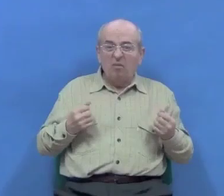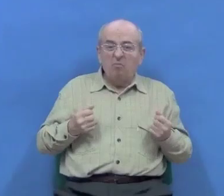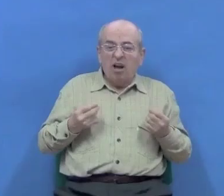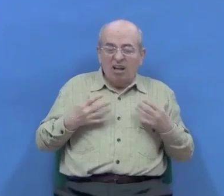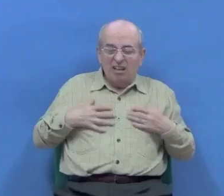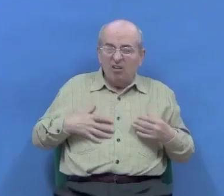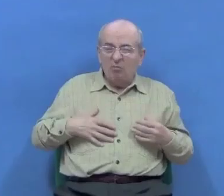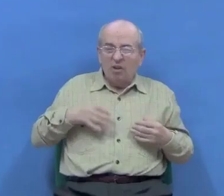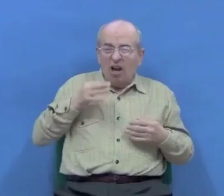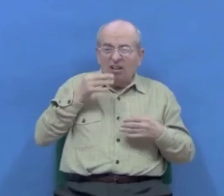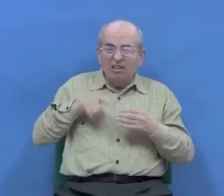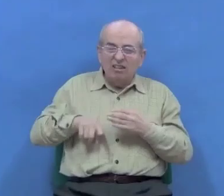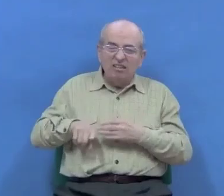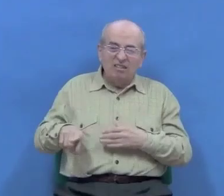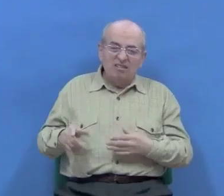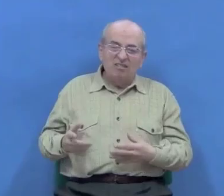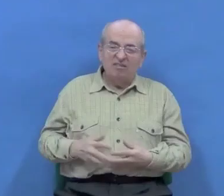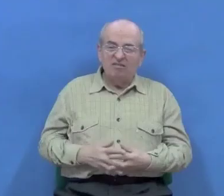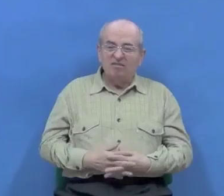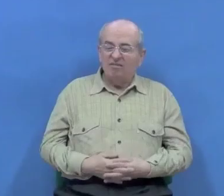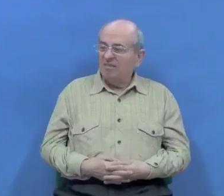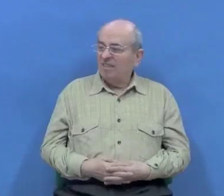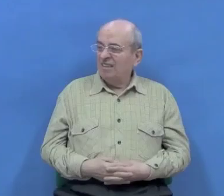Kot był mokry, on nie lubi wody, dlatego uciekł.